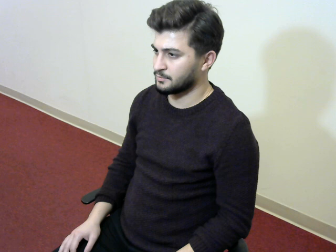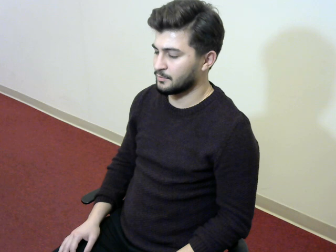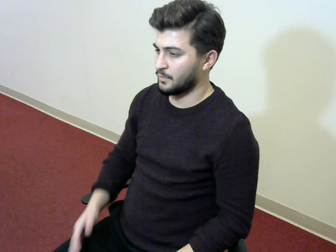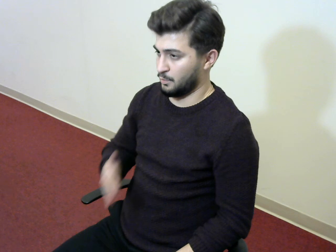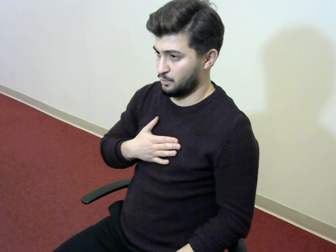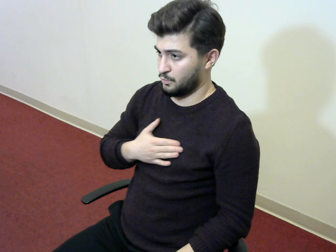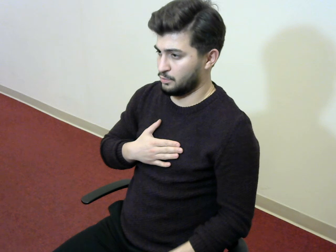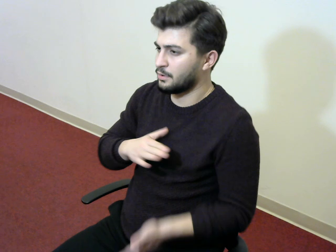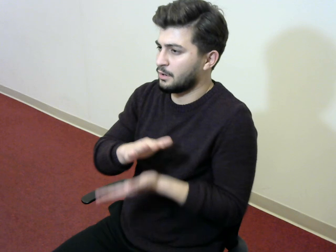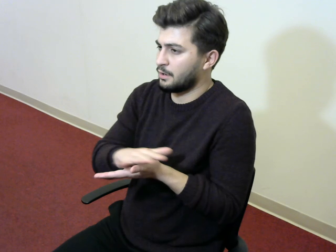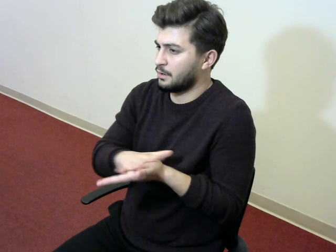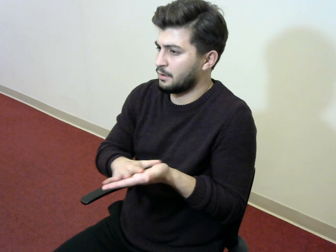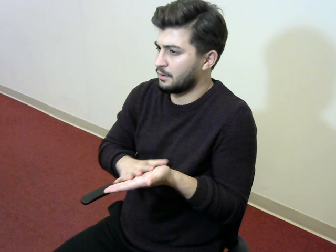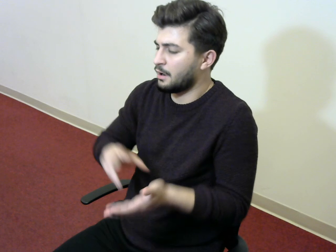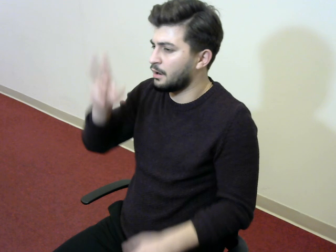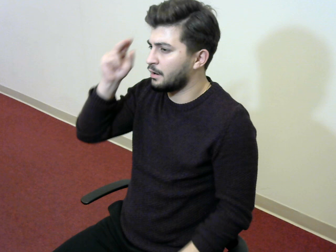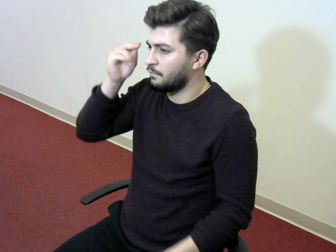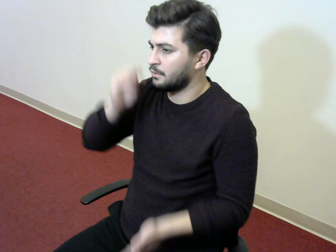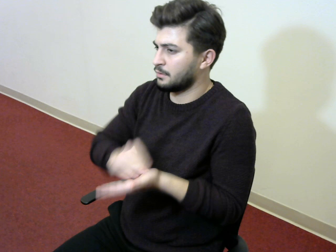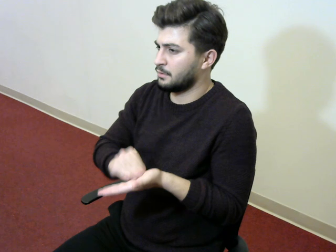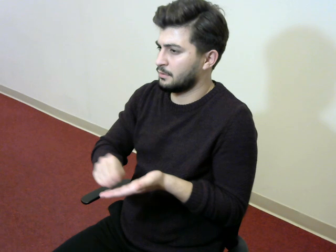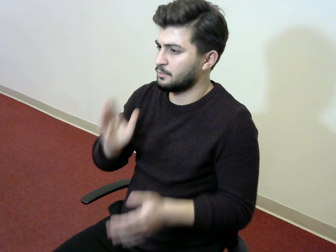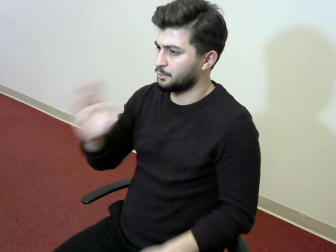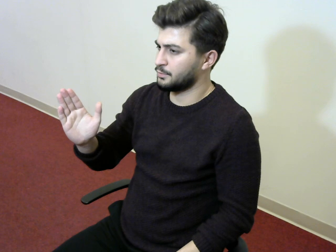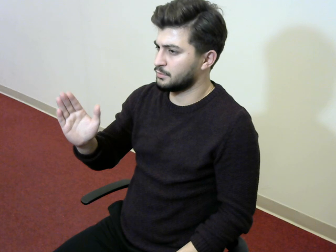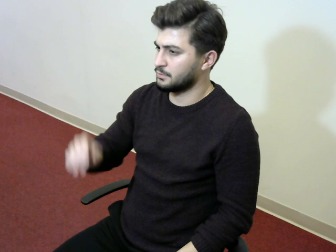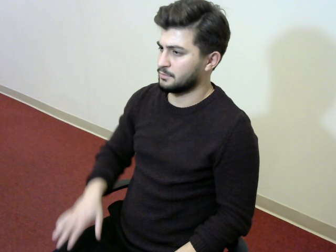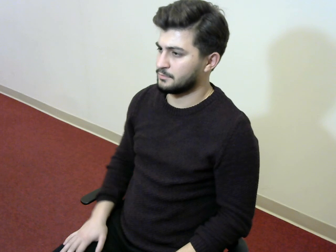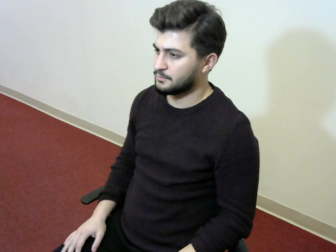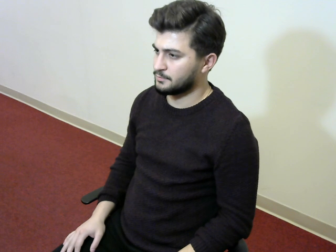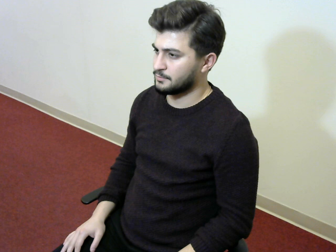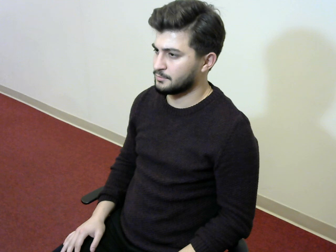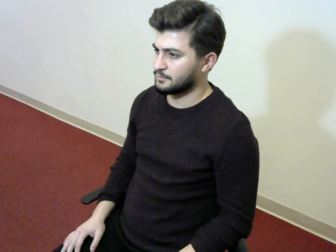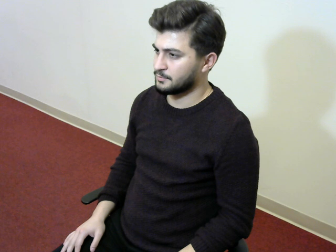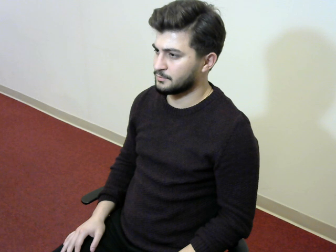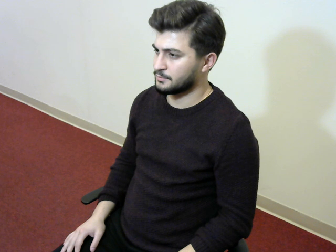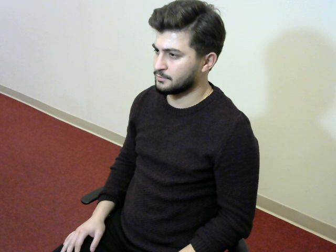Mən ərizəni nə vaxt yazmalıyam?